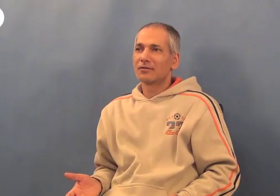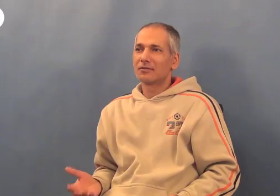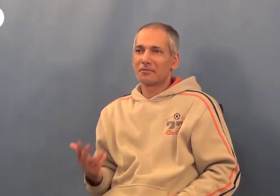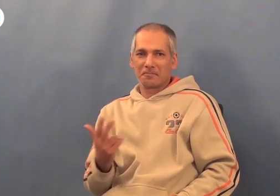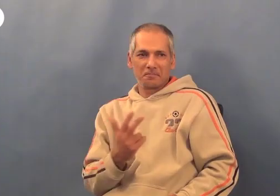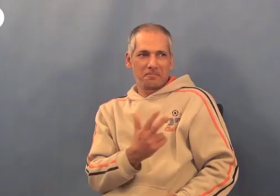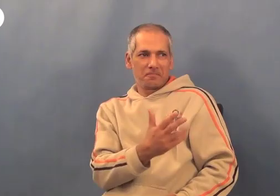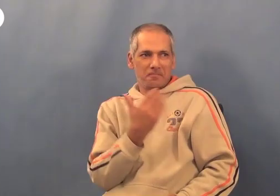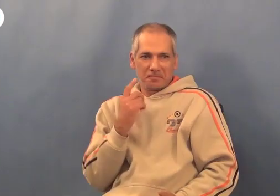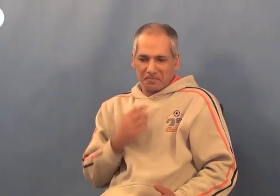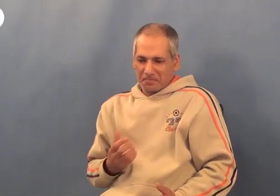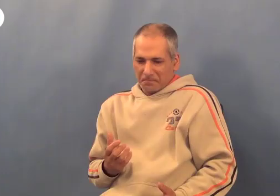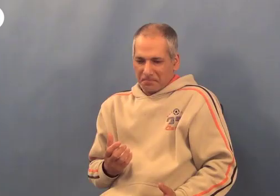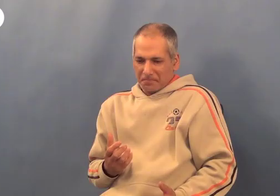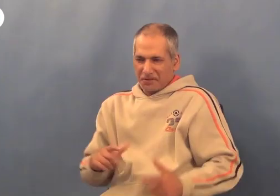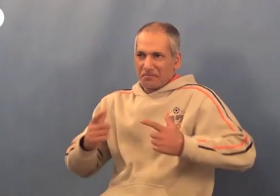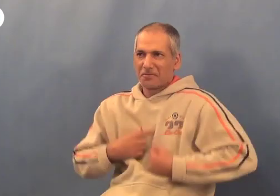Oni odchodzą, mężczyzna dziwi się, jest zaskoczony.